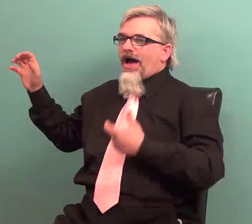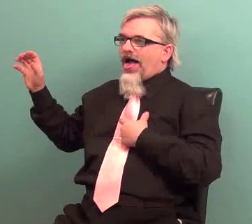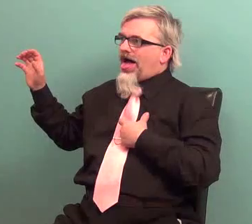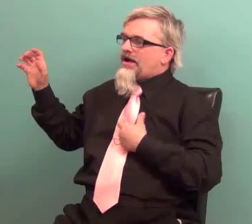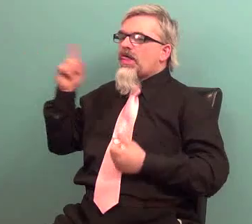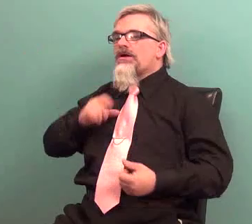Chłopiec udaje, że nic się nie dzieje i wyrzuca kamień.